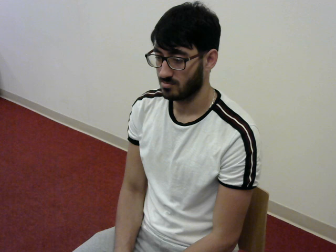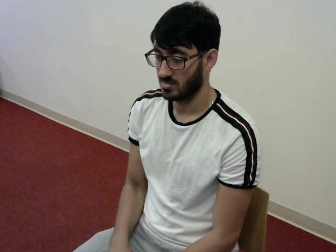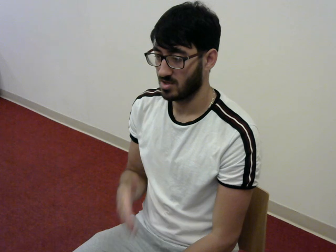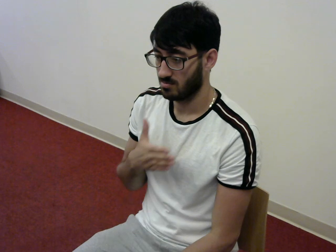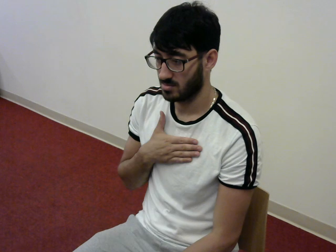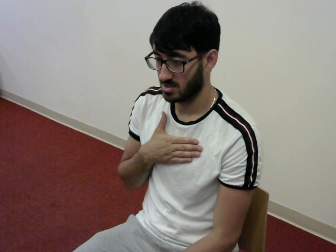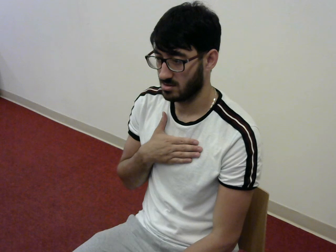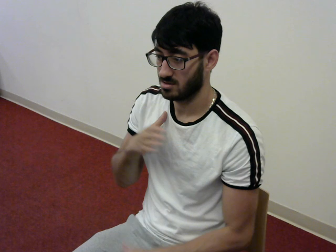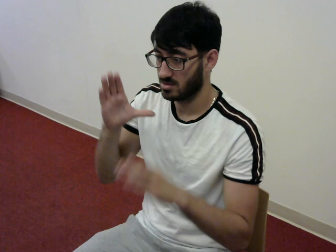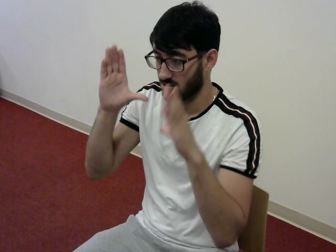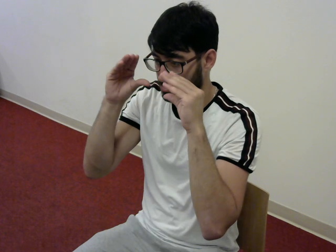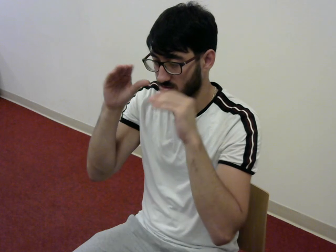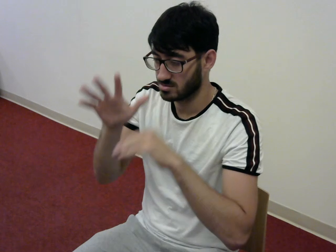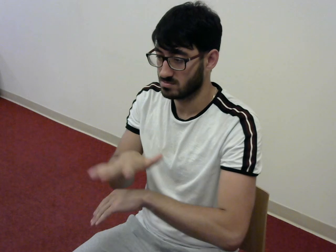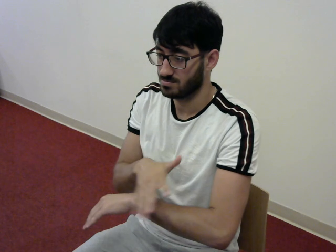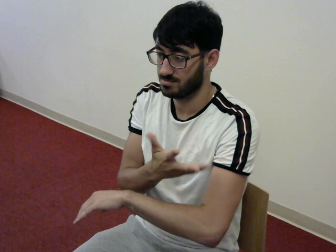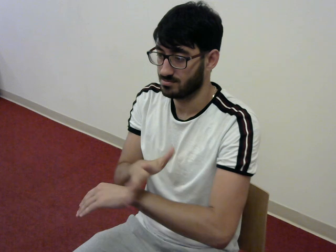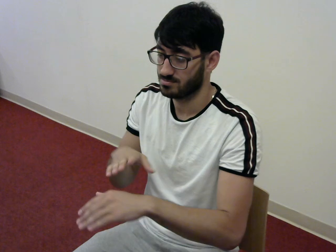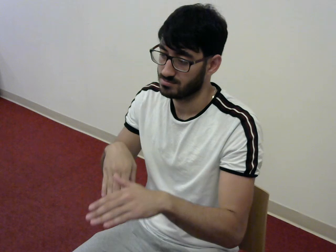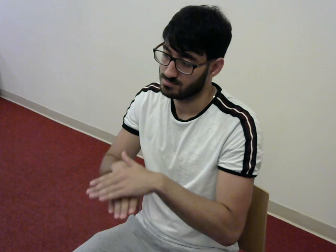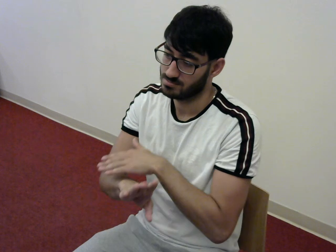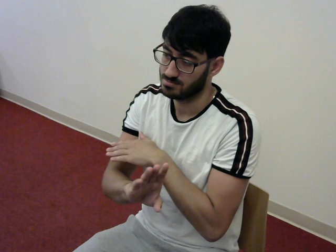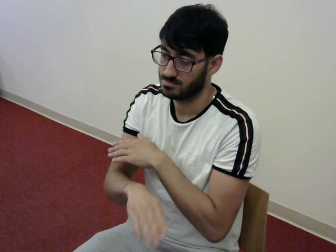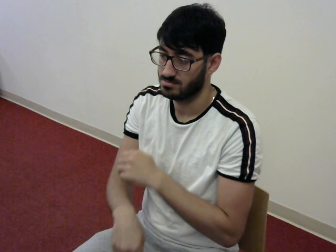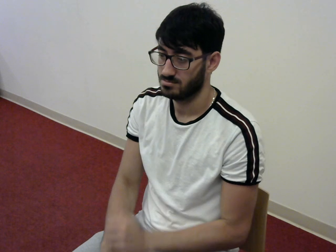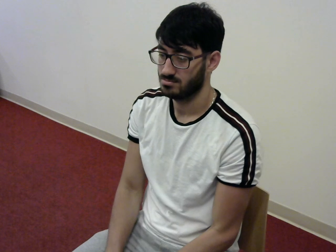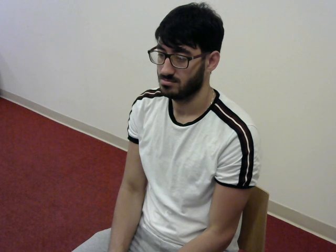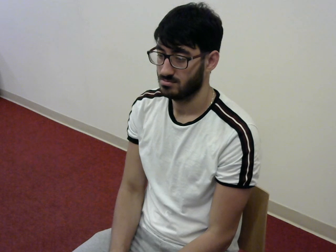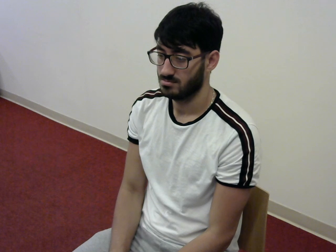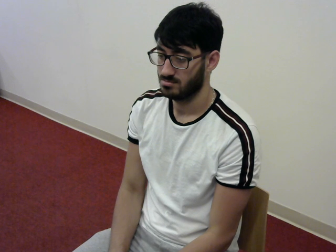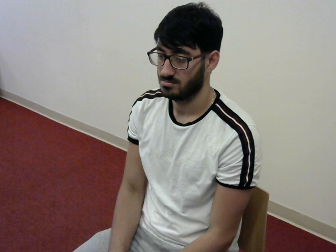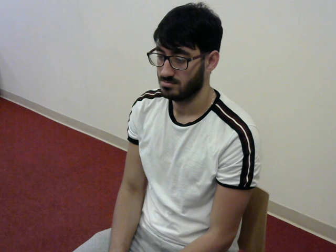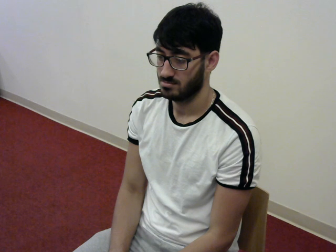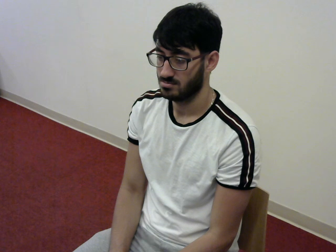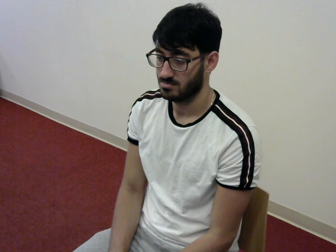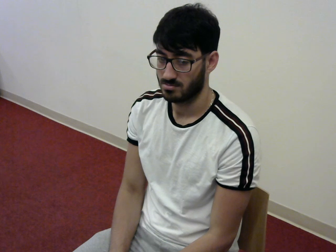Mən axşamlar gəzməyə çıxıram